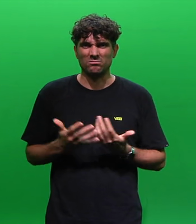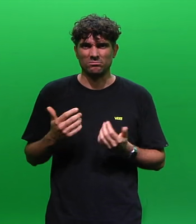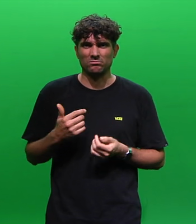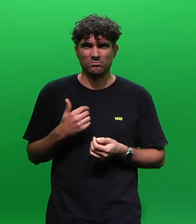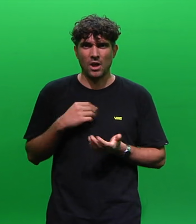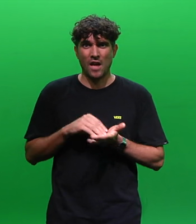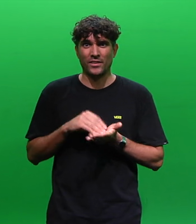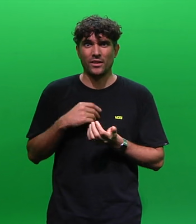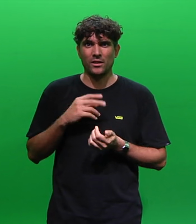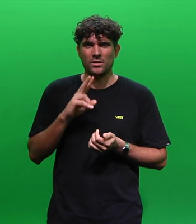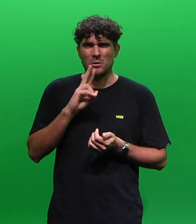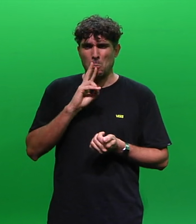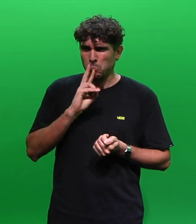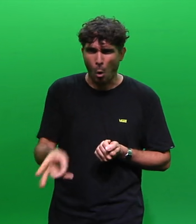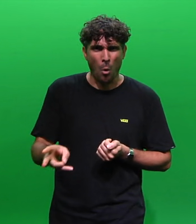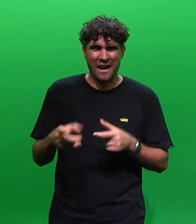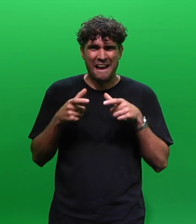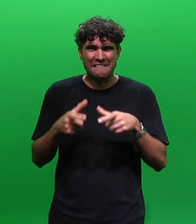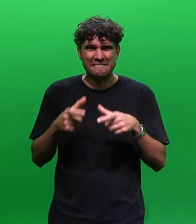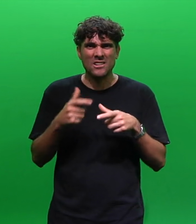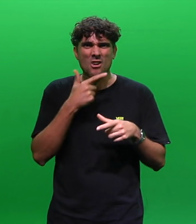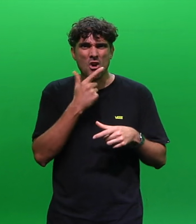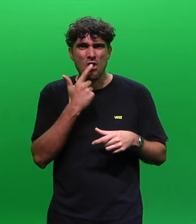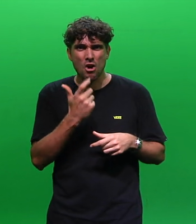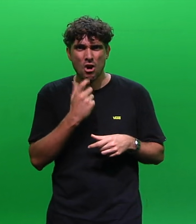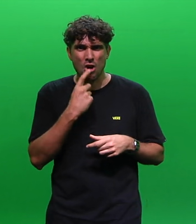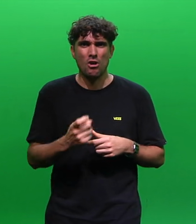De vegades escupo un moc gros vermell.